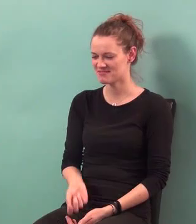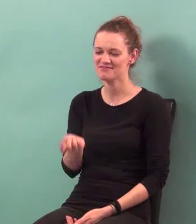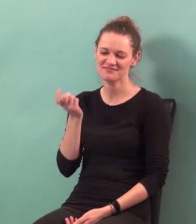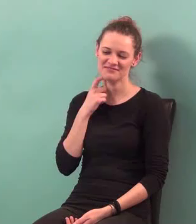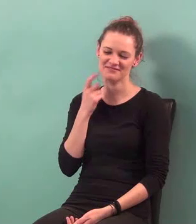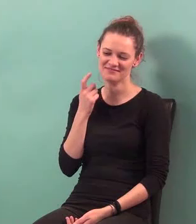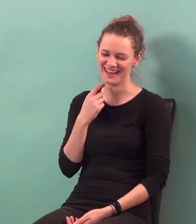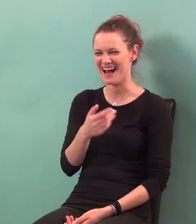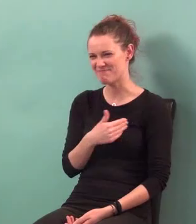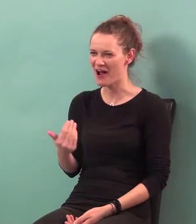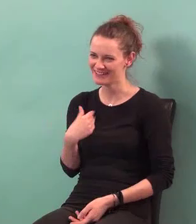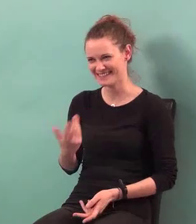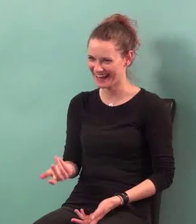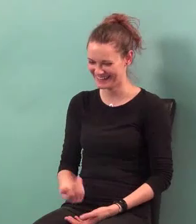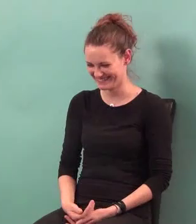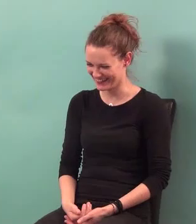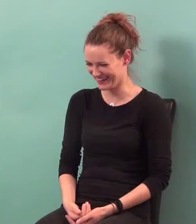Śmieszne, ale nic dziwnego, bo to Polska.